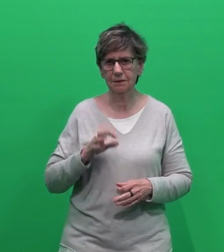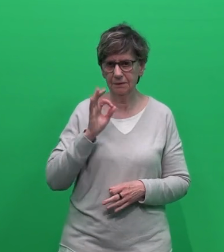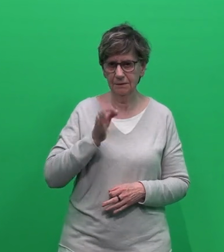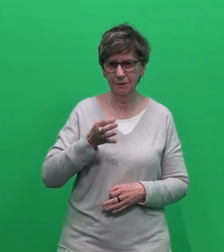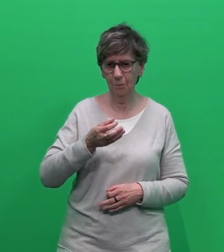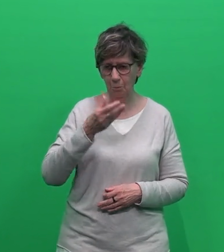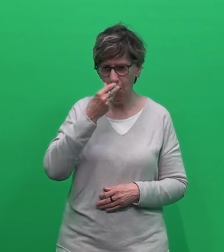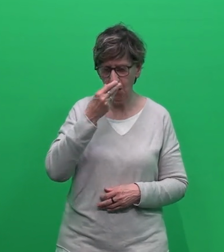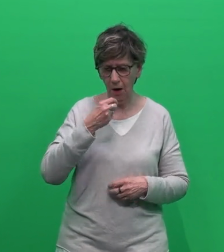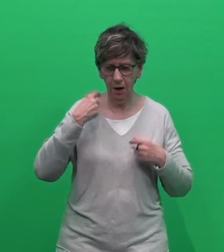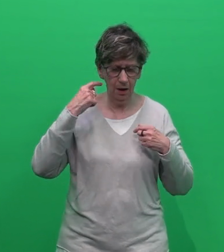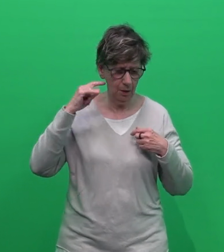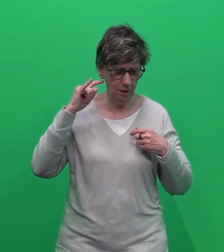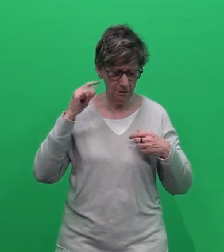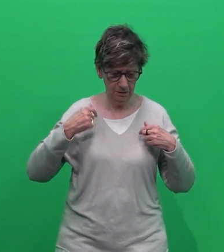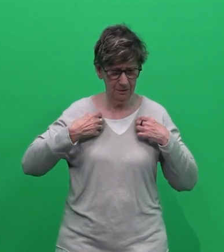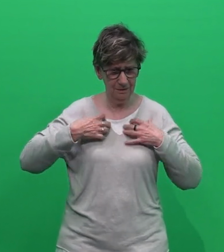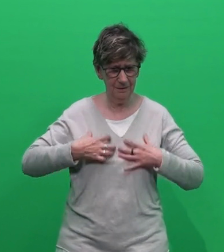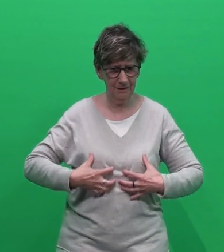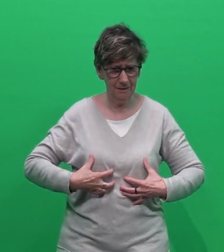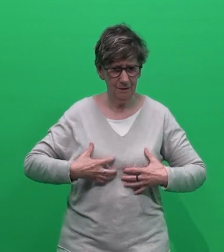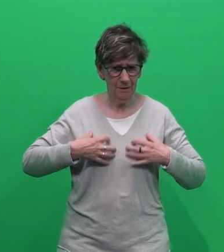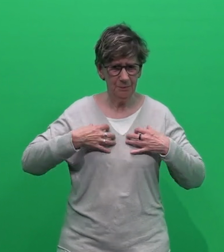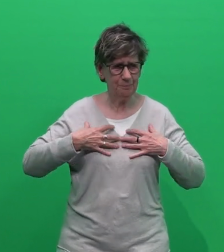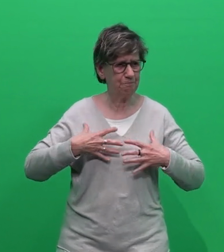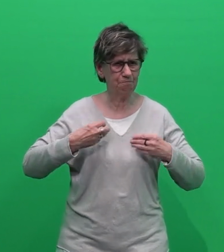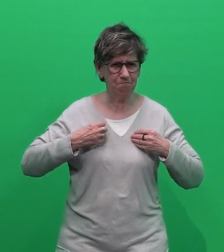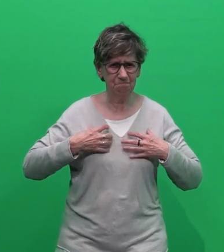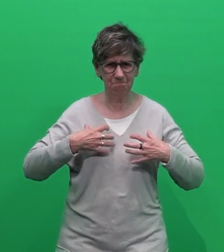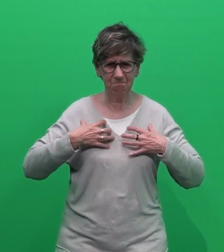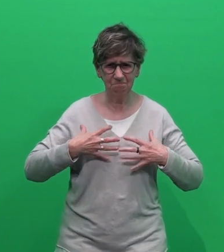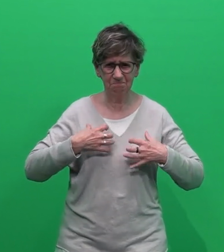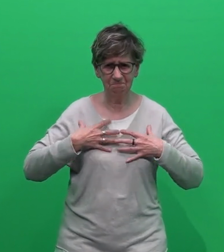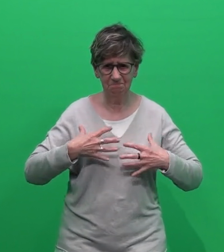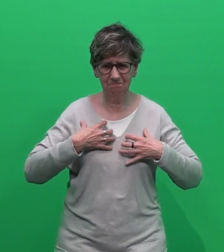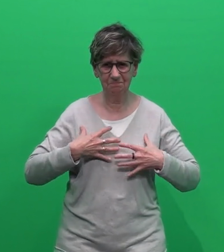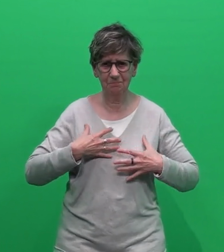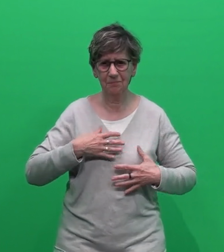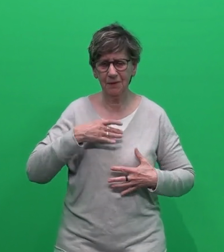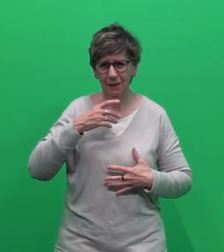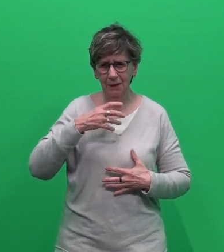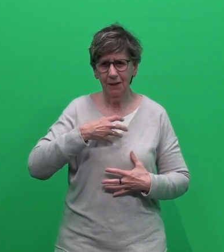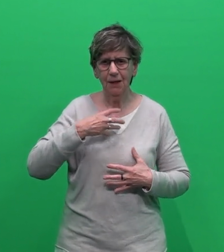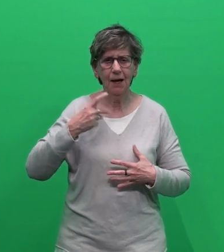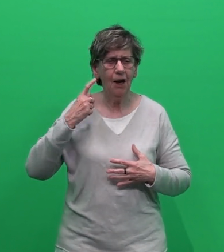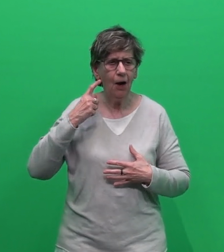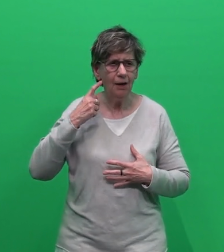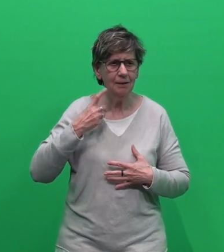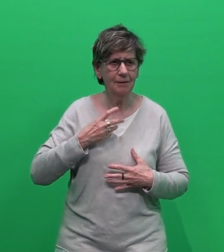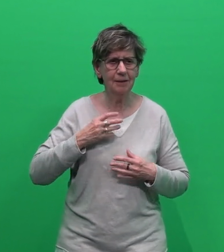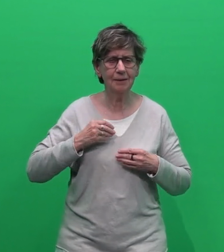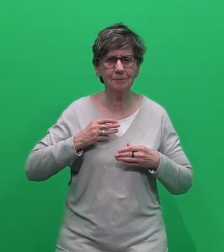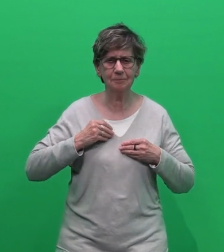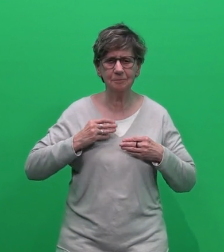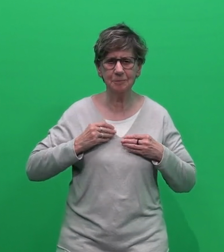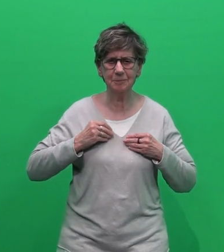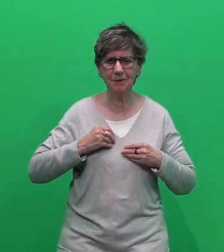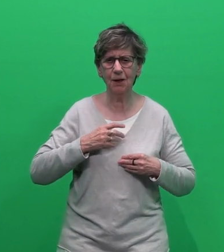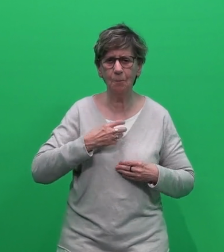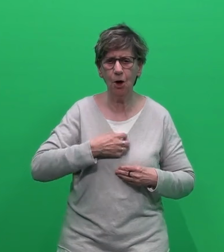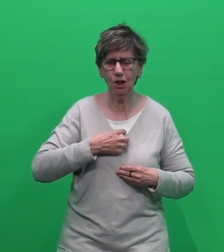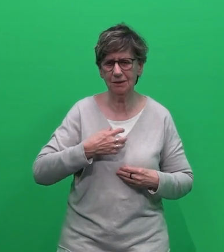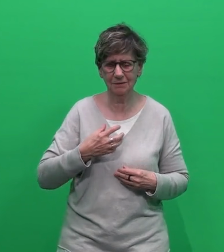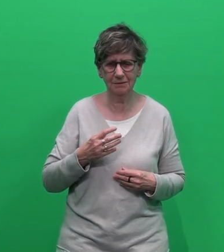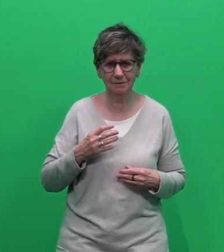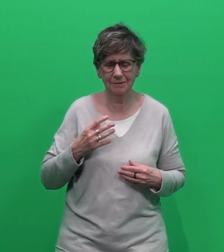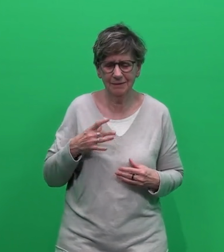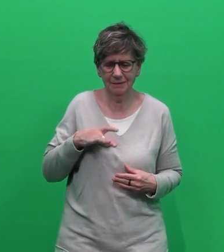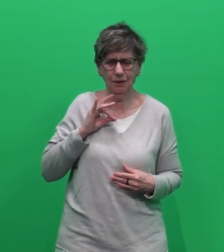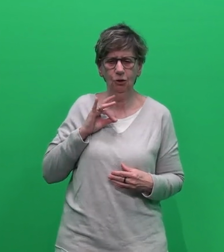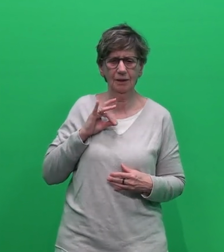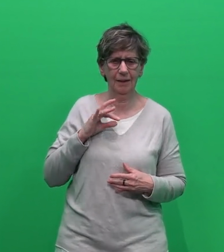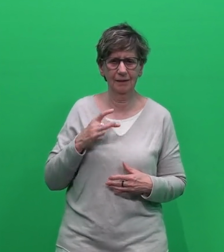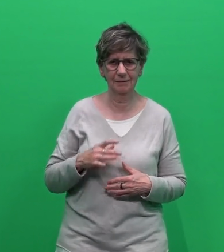Sí, tinc mocs espessos els sento als pulmons, sento com es mouen els pulmons, es nota que tinc mocs.